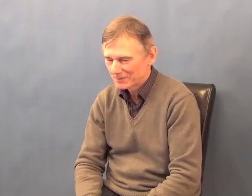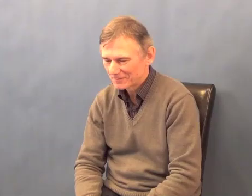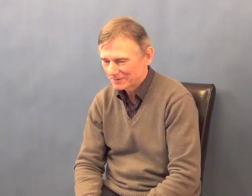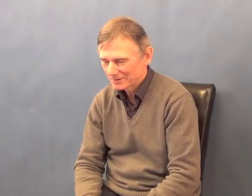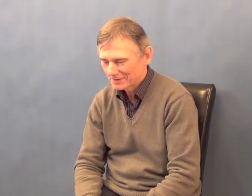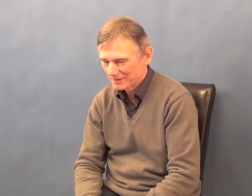Dobrze.